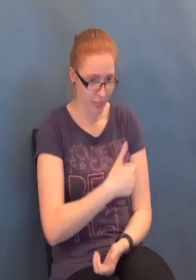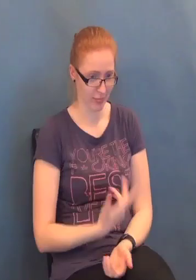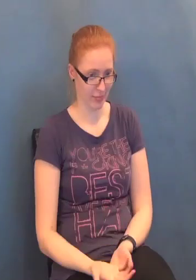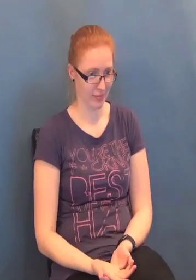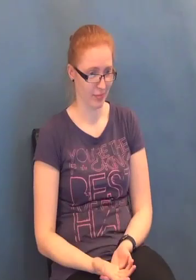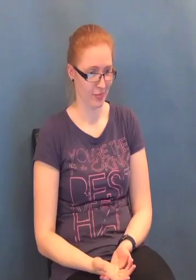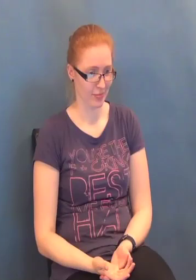Pracuję, nie mogę.